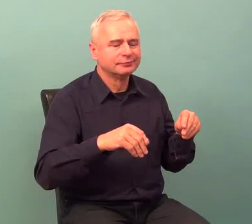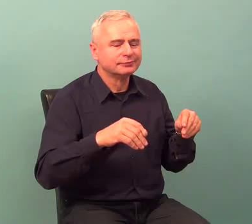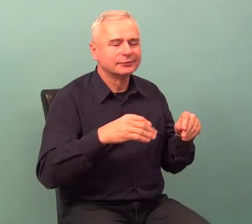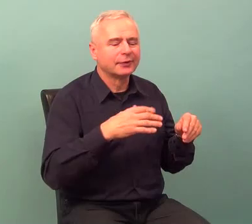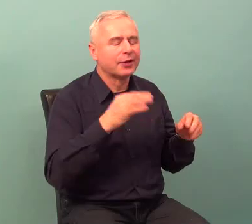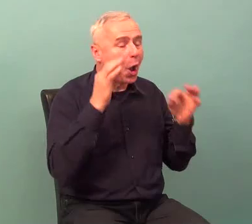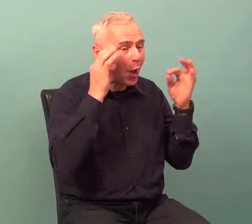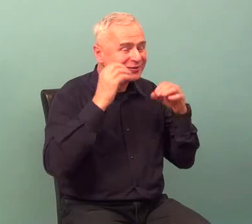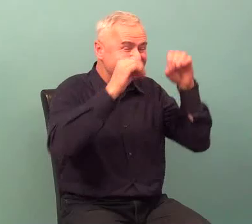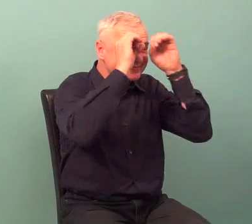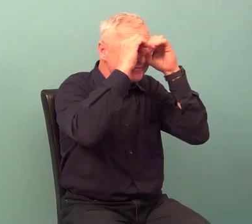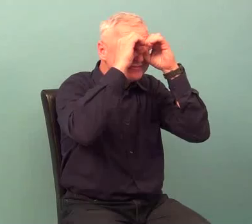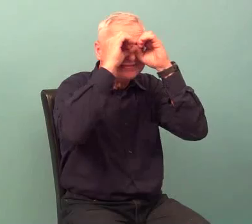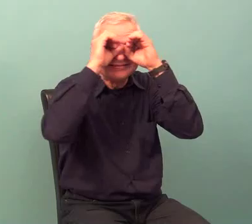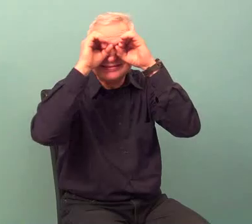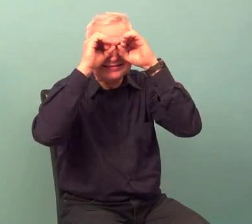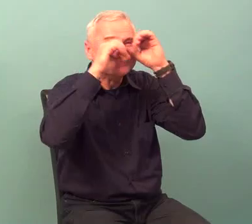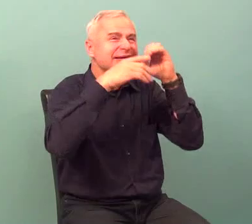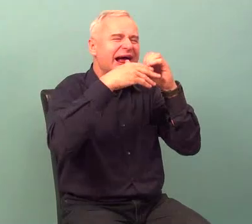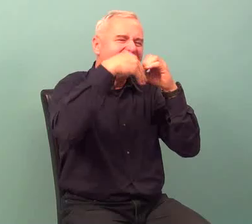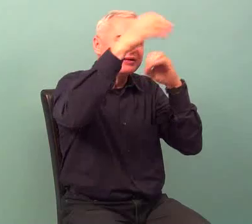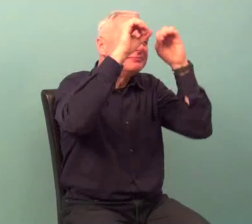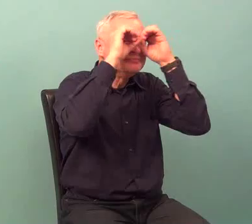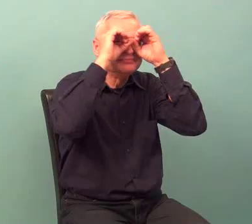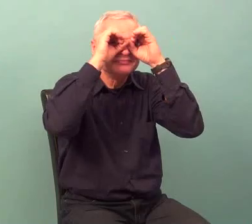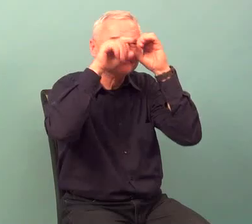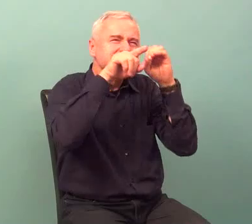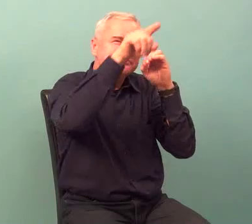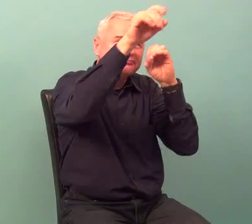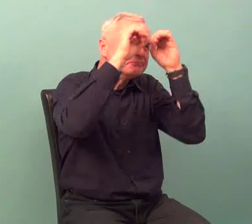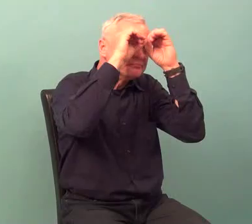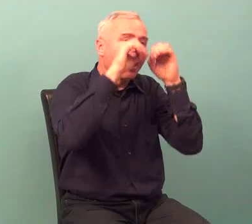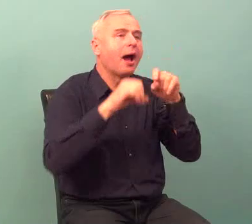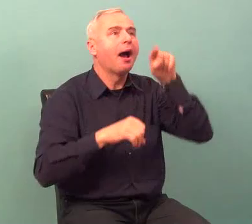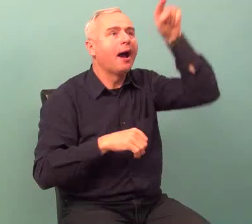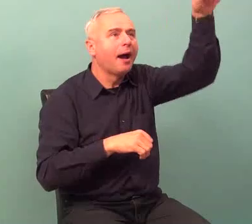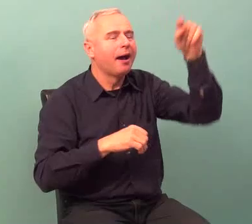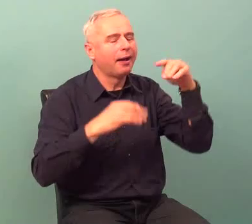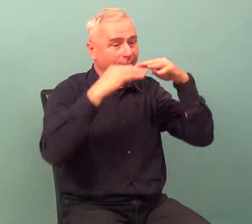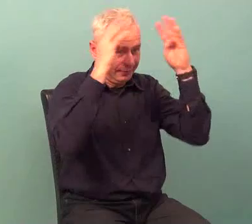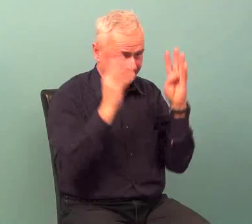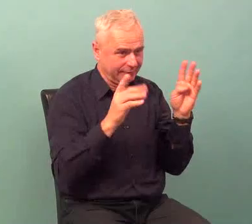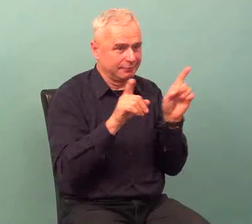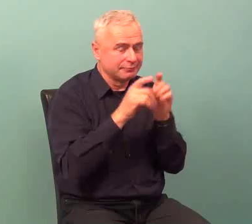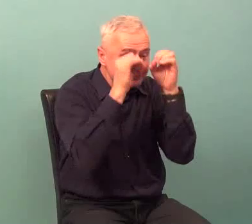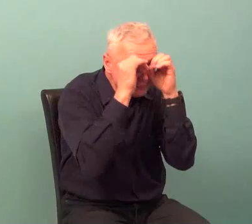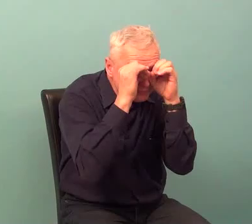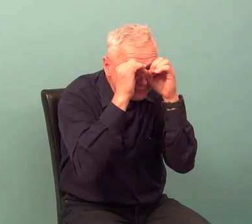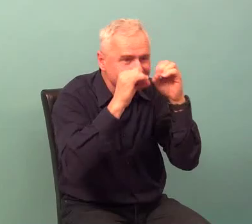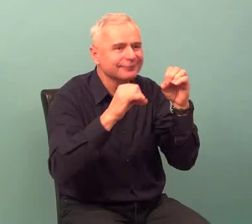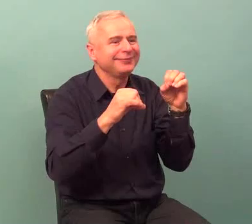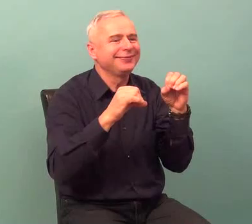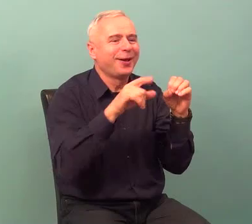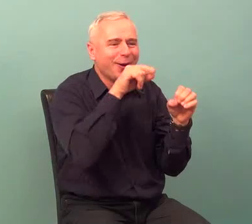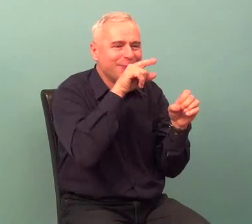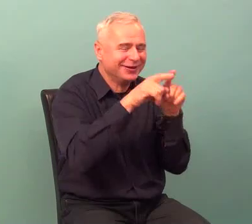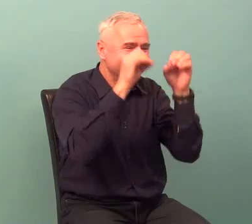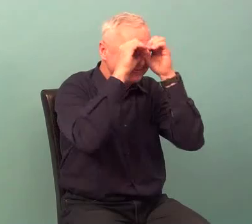Kot rozgląda się przez lornetkę i w oddali widzi ptaszka w klatce, który też patrzy przez lornetkę.